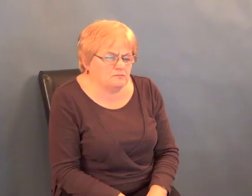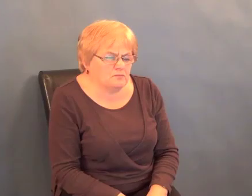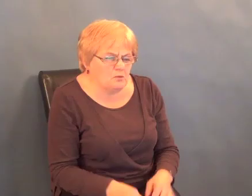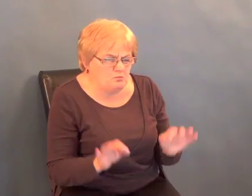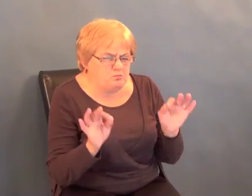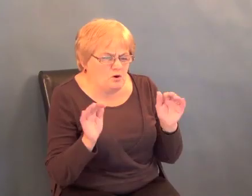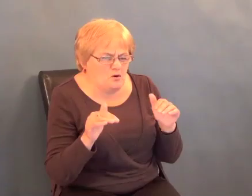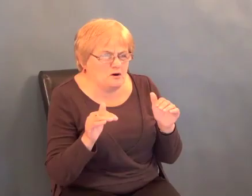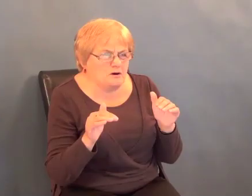Ok, mogę.